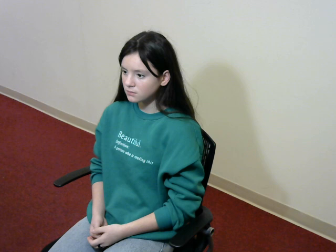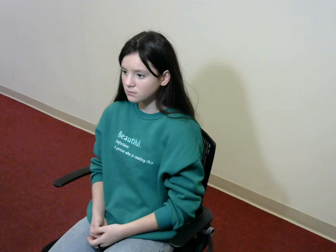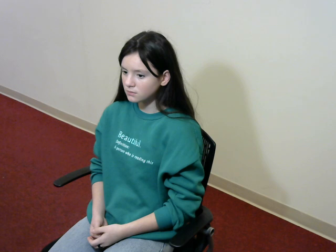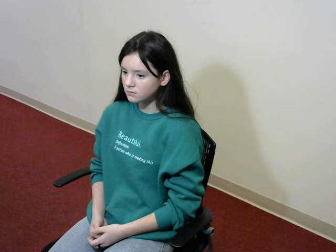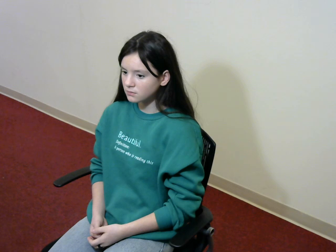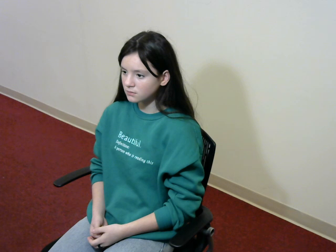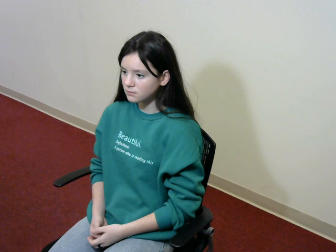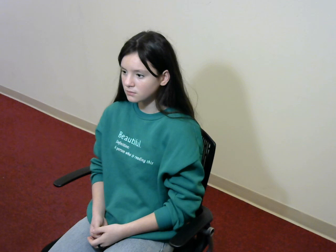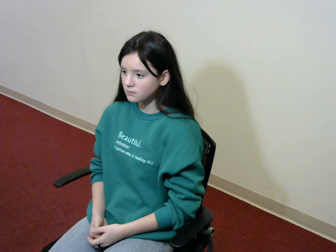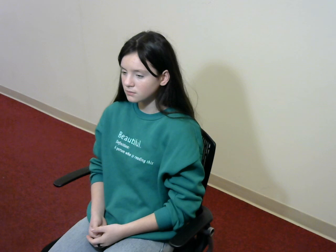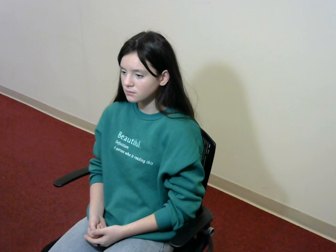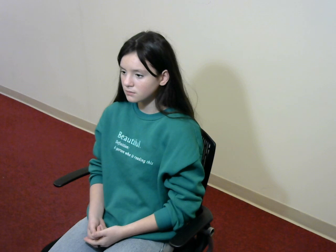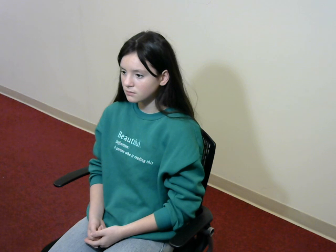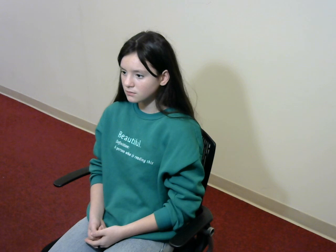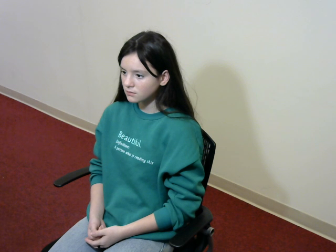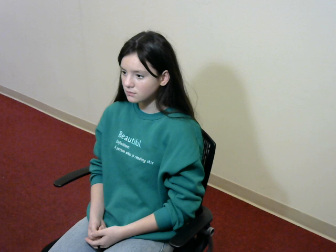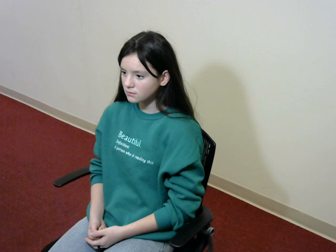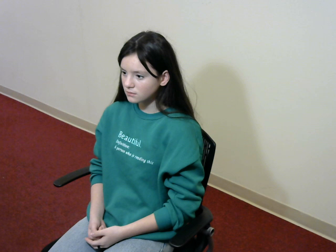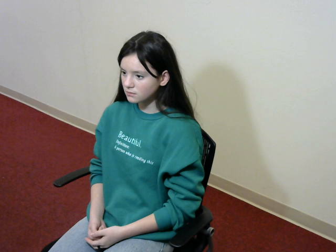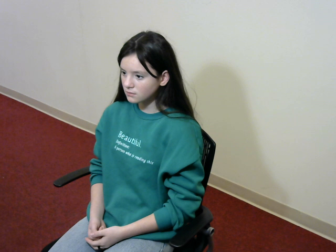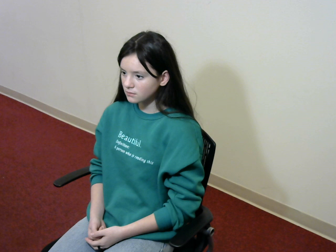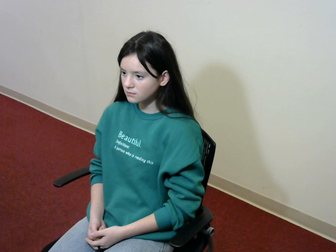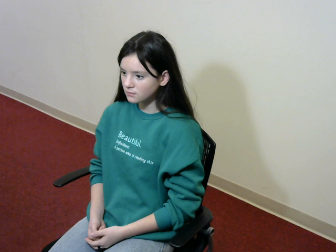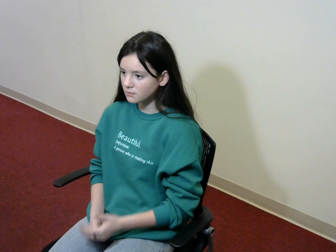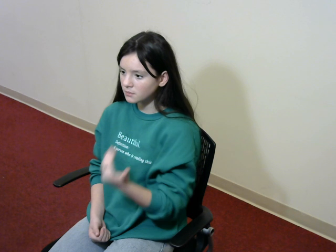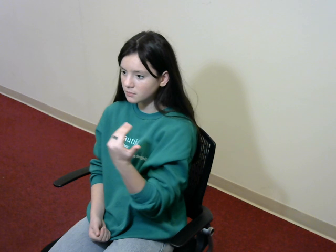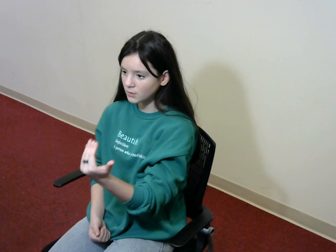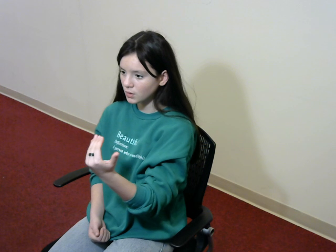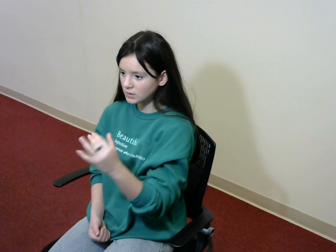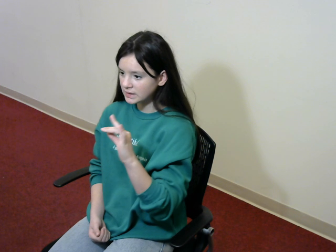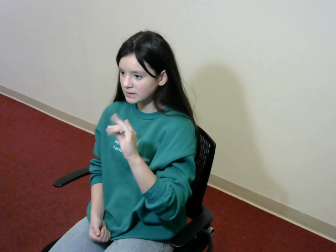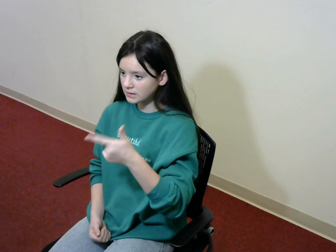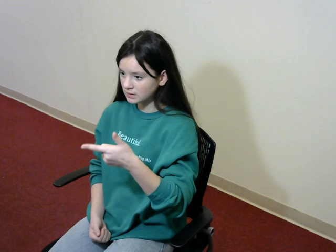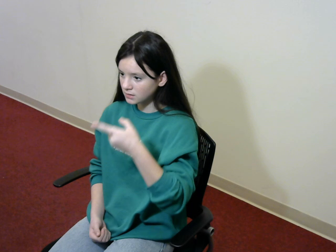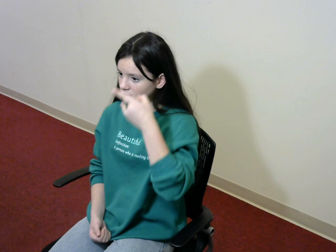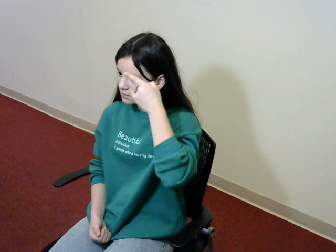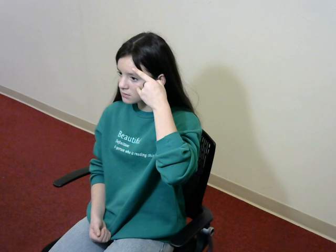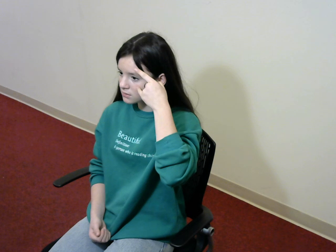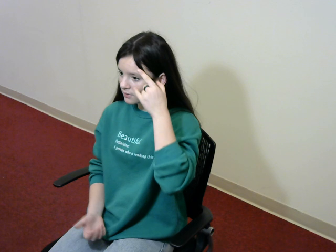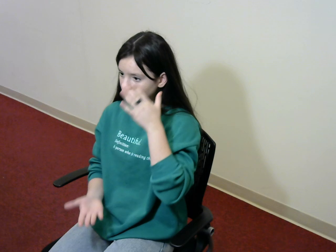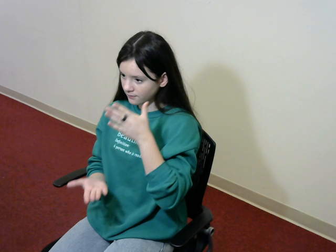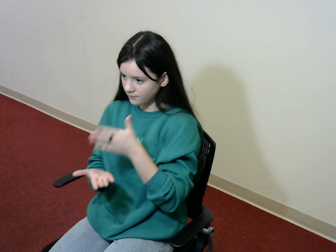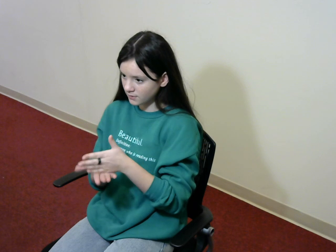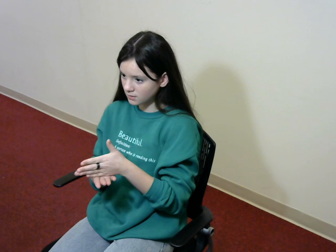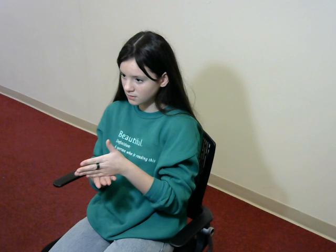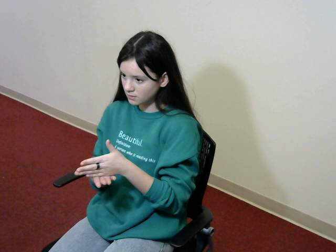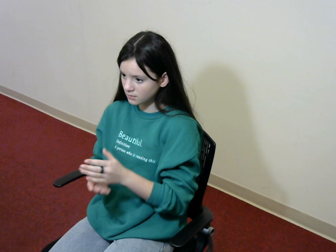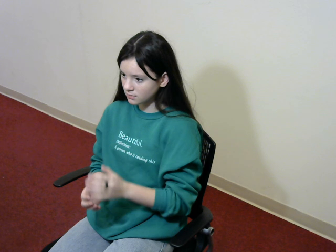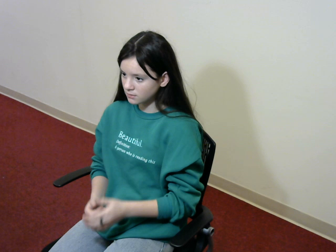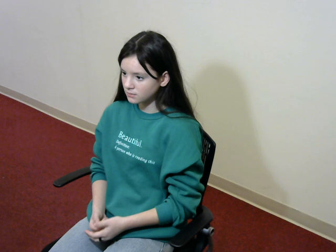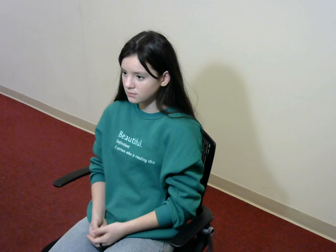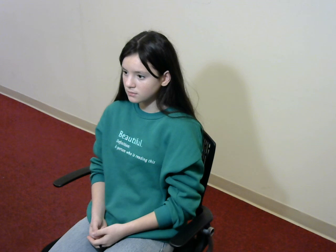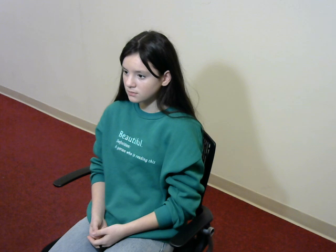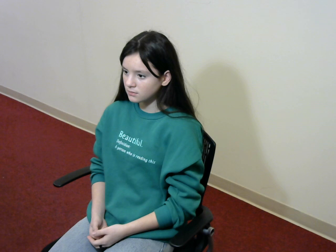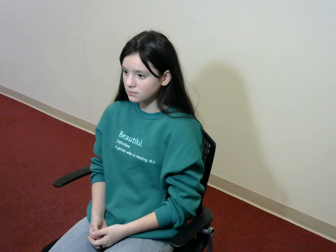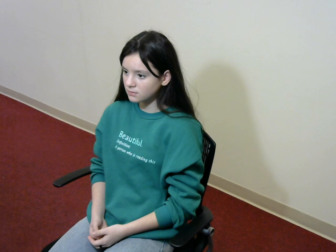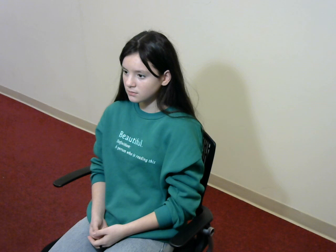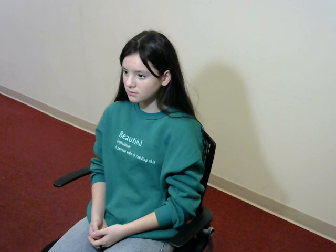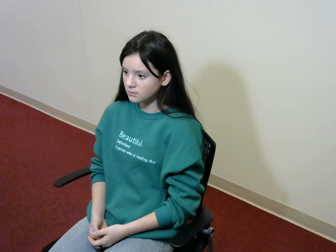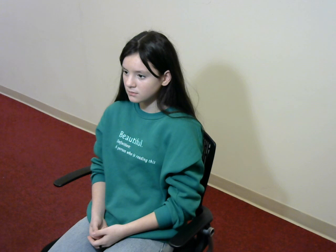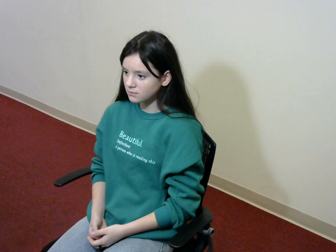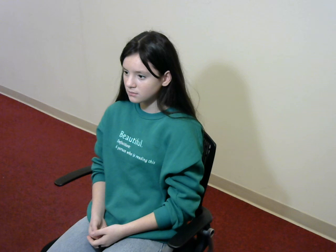Sənin instagramın var?